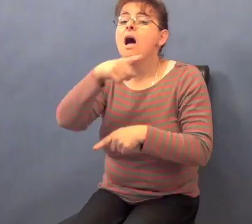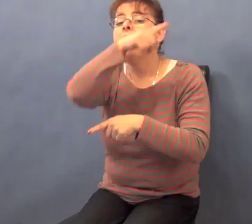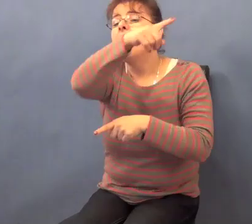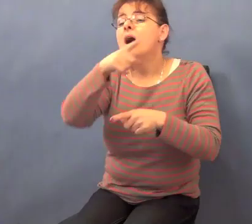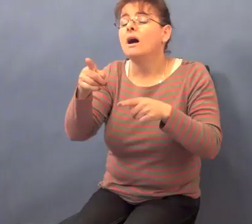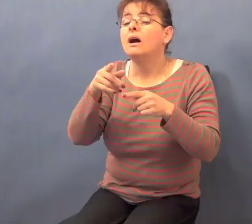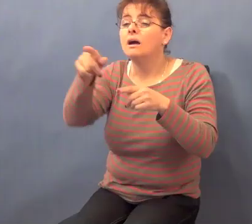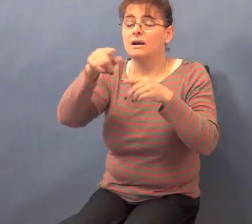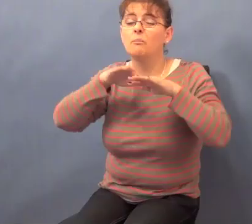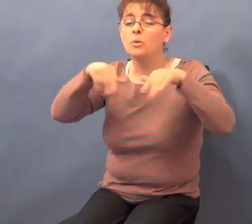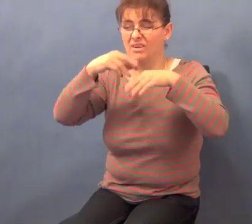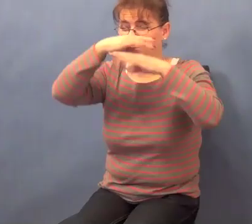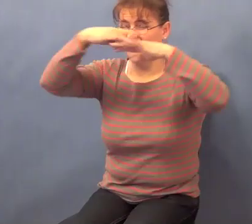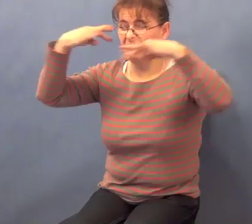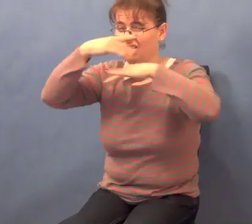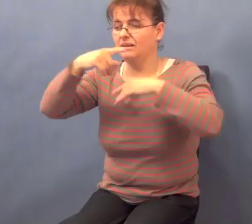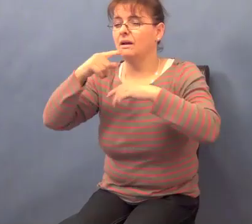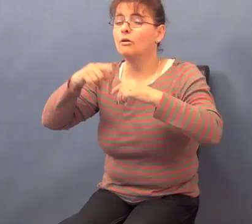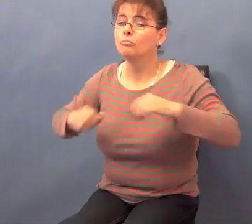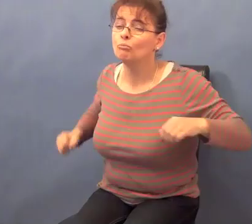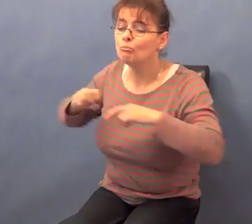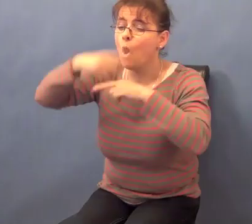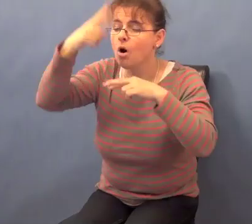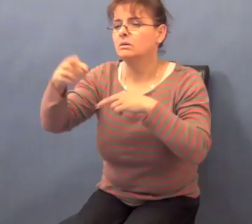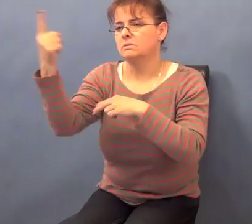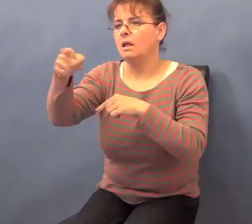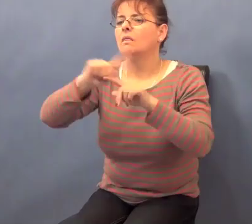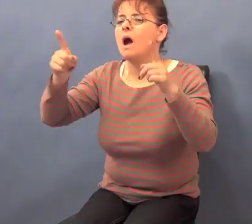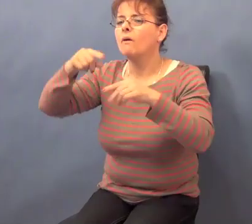A tam na basenie jest zakaz skakania do wody.